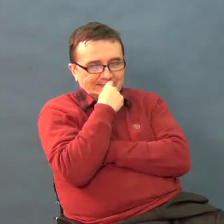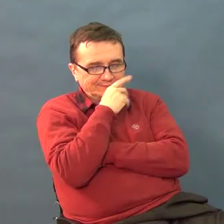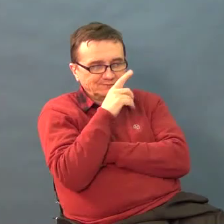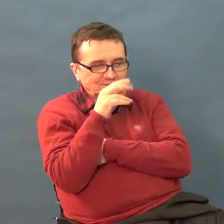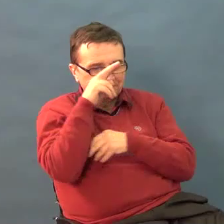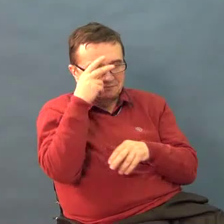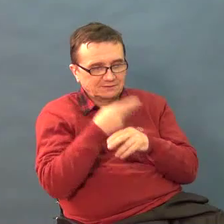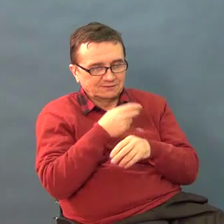Trójkąt ostrzega przed upadkiem.